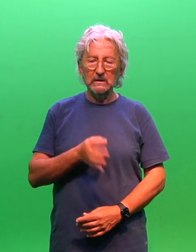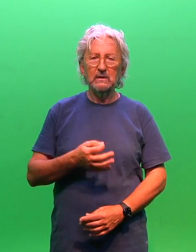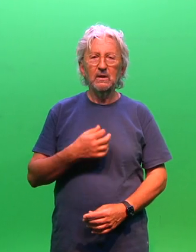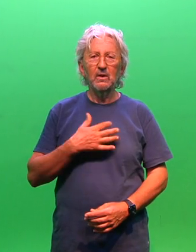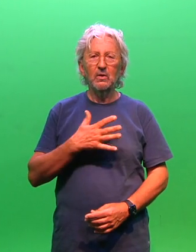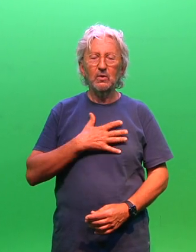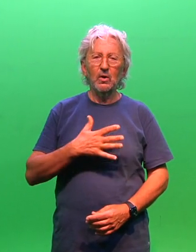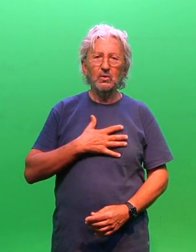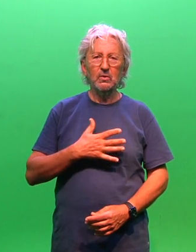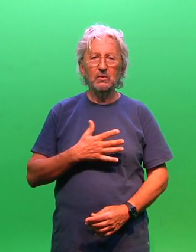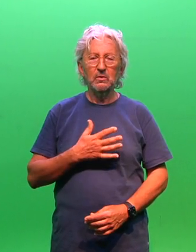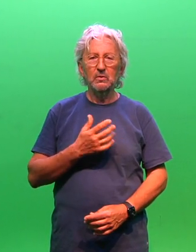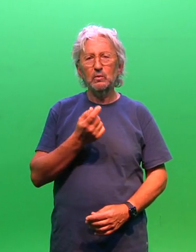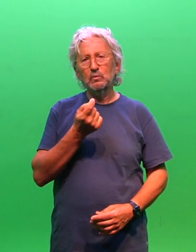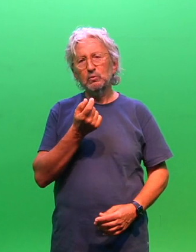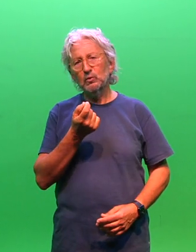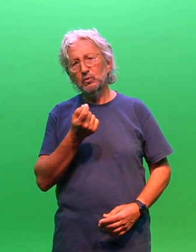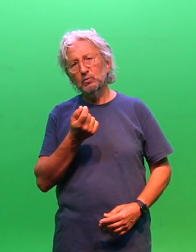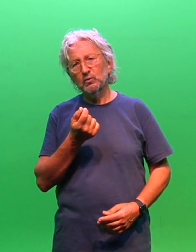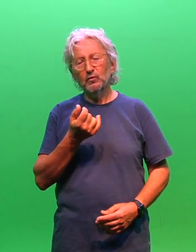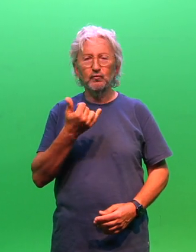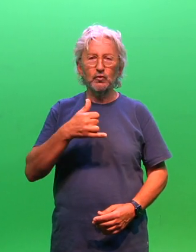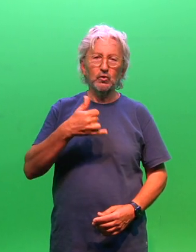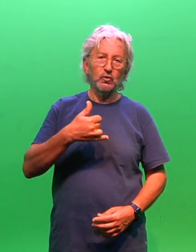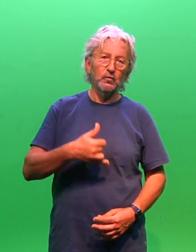Sí, tinc una mica de tos, és fluixa.